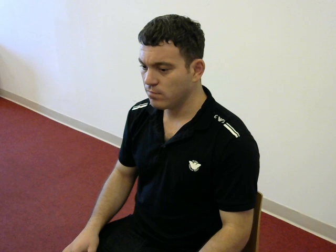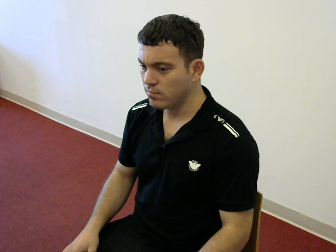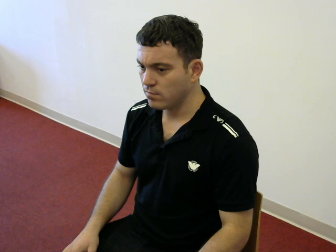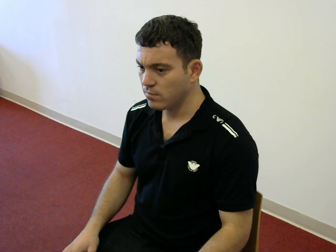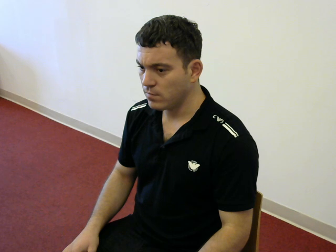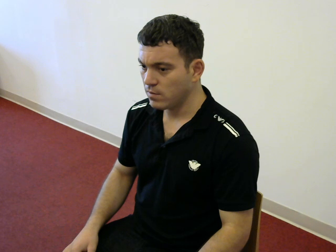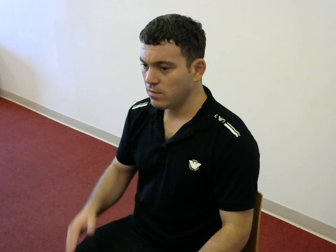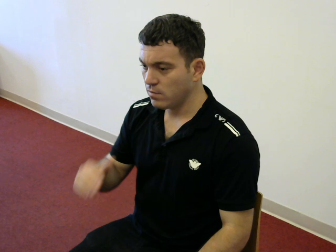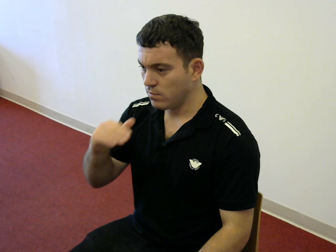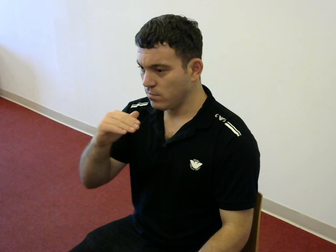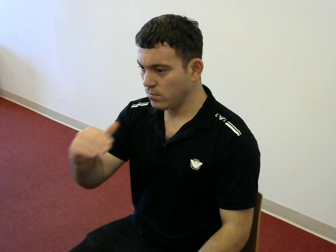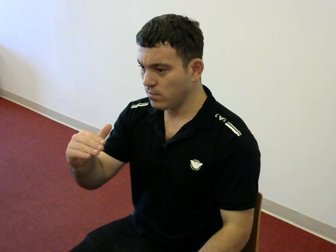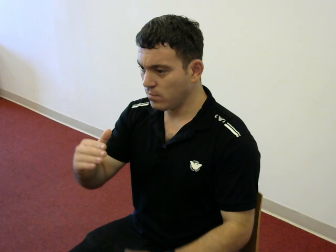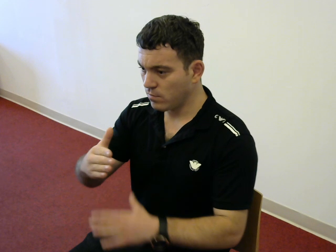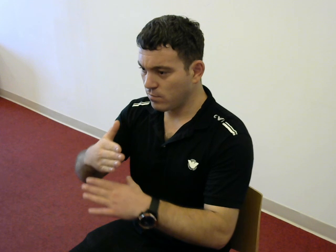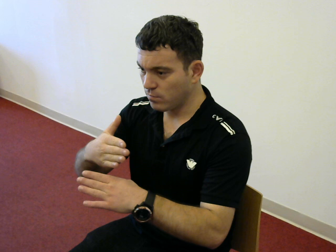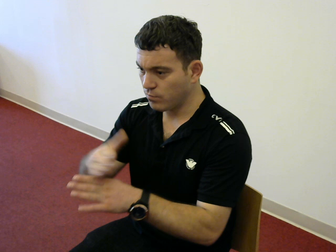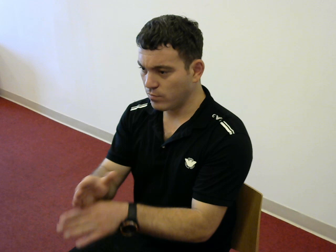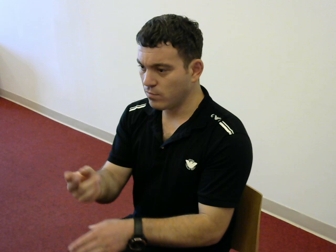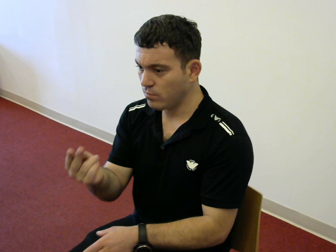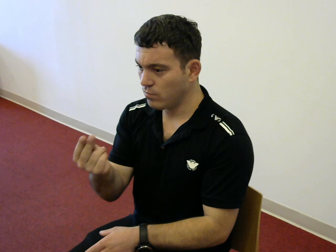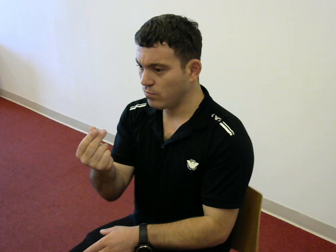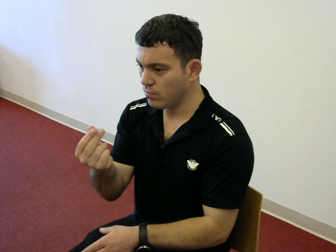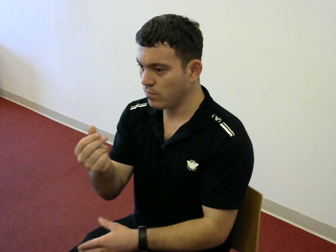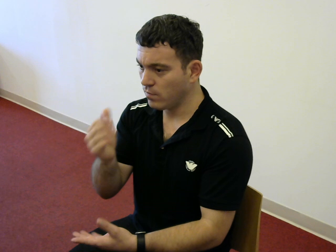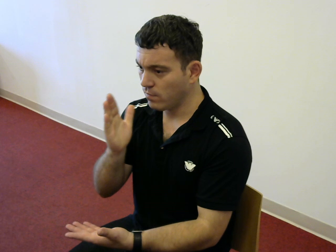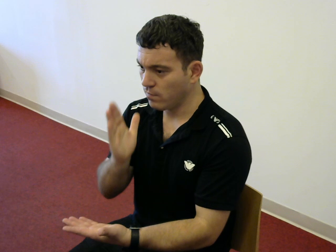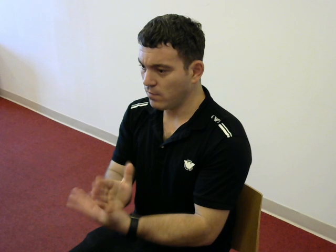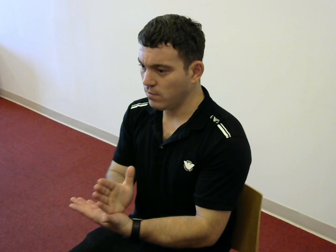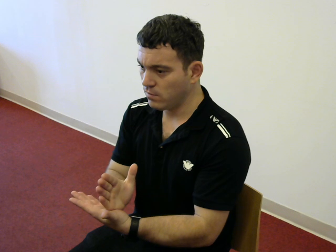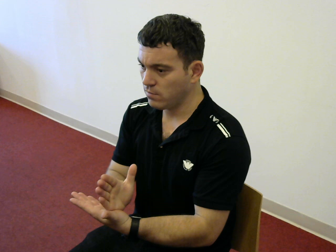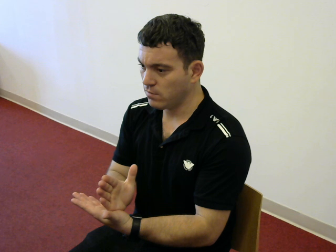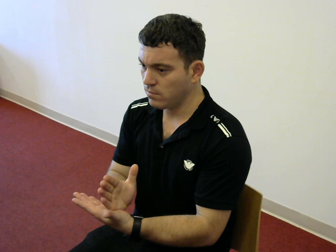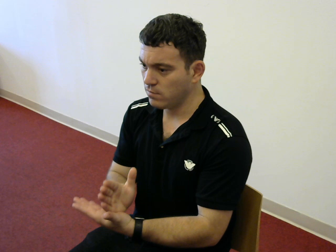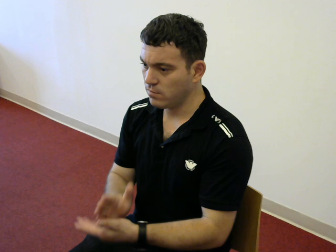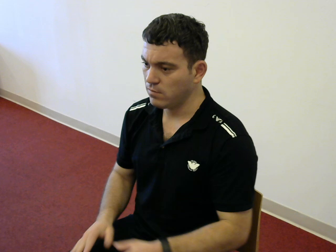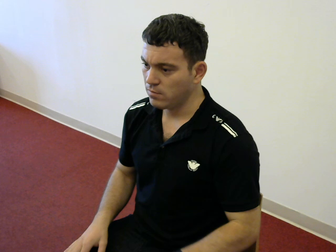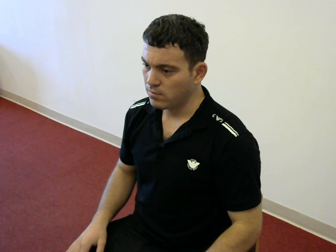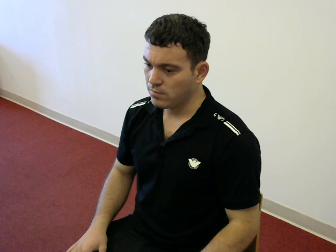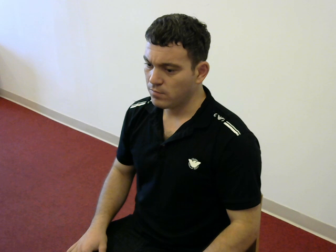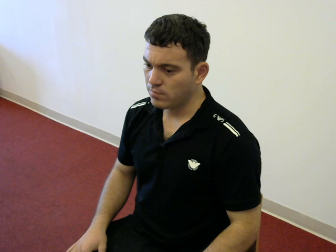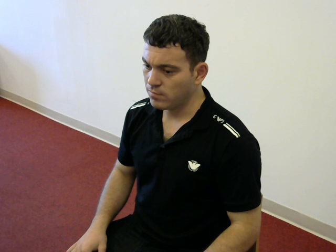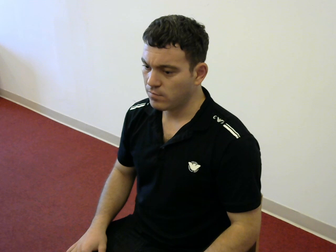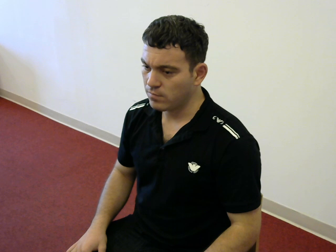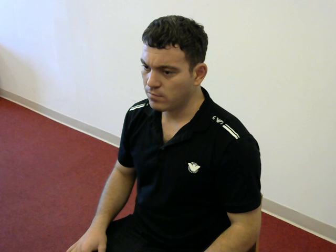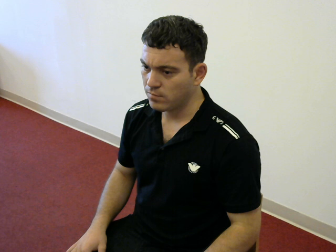Sizdə xırda pul varmı?